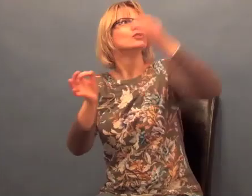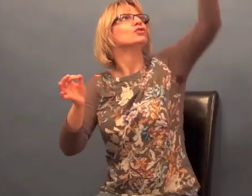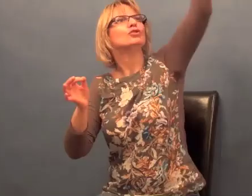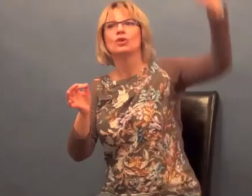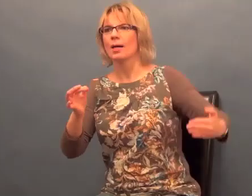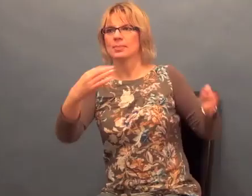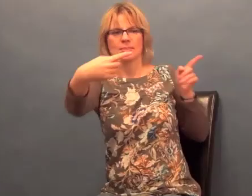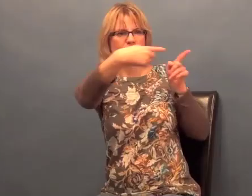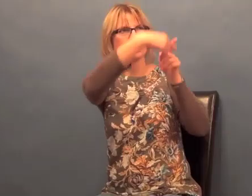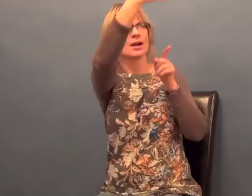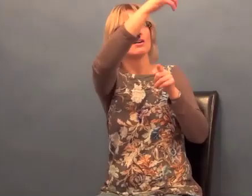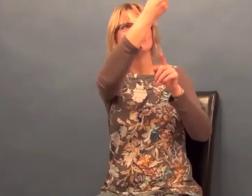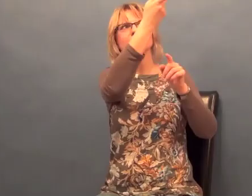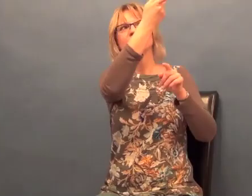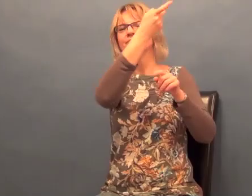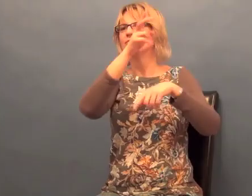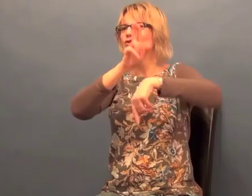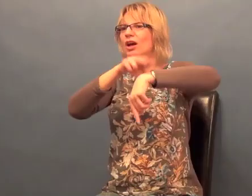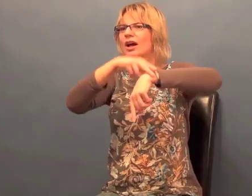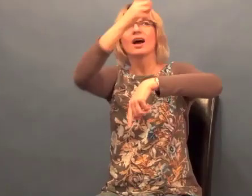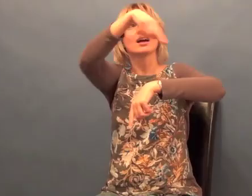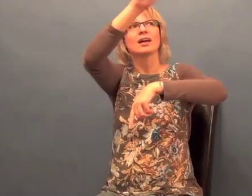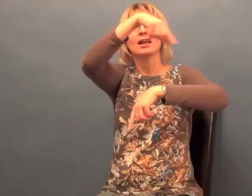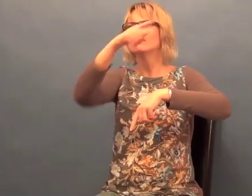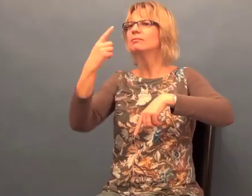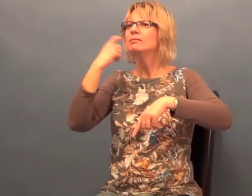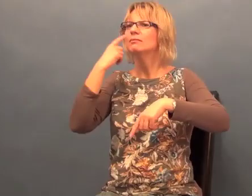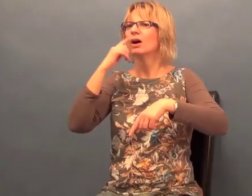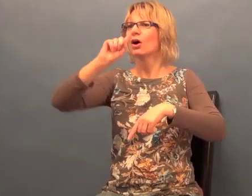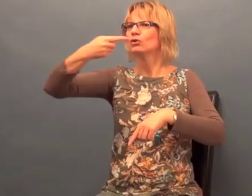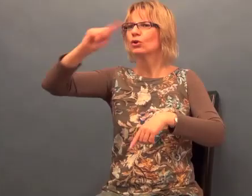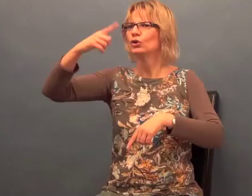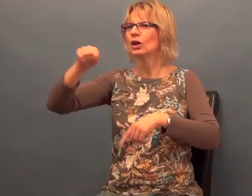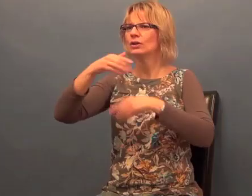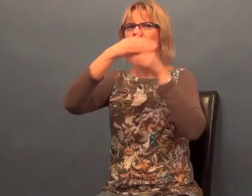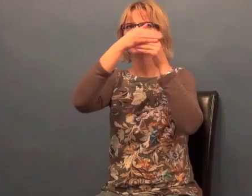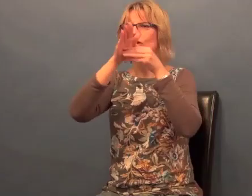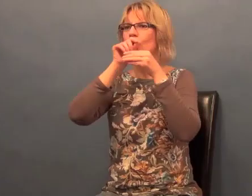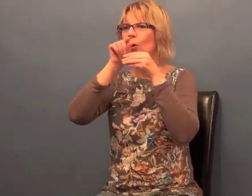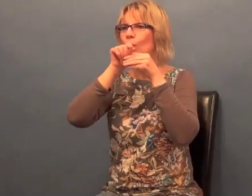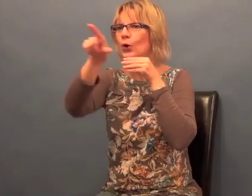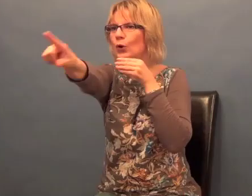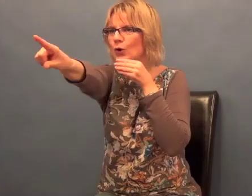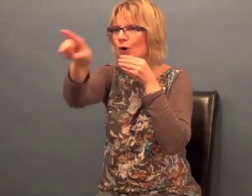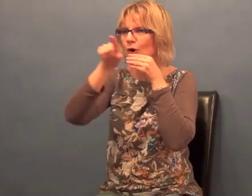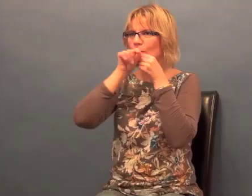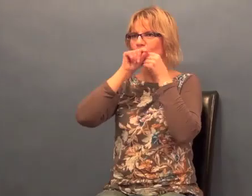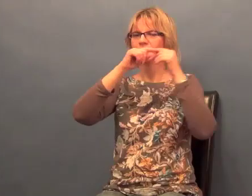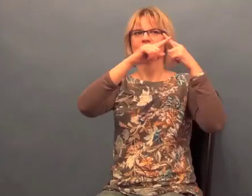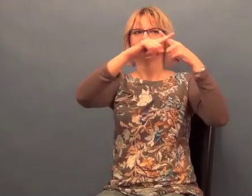W kącie na ścianie wisiał zegar z kukułką, która co godzinę wyskakiwała ze środka.